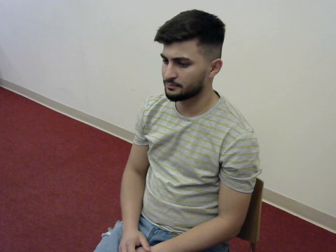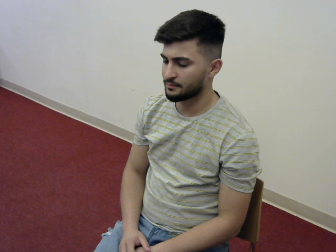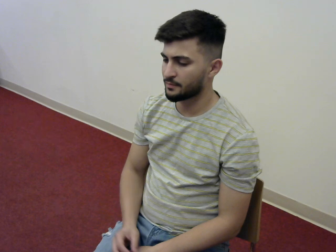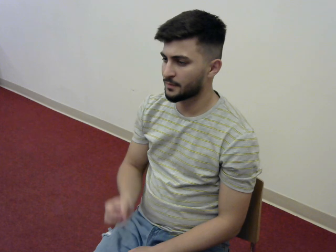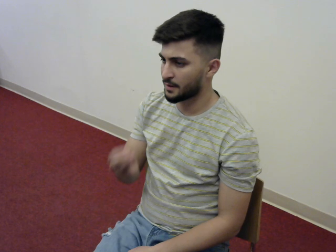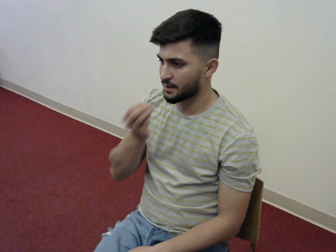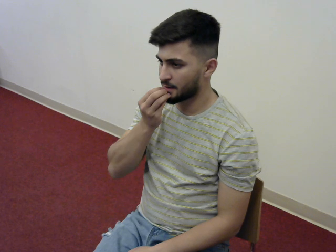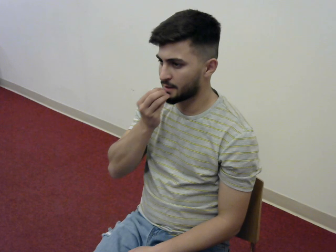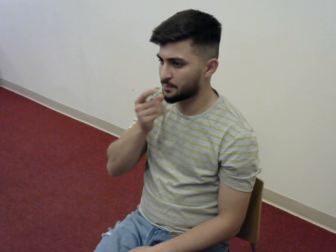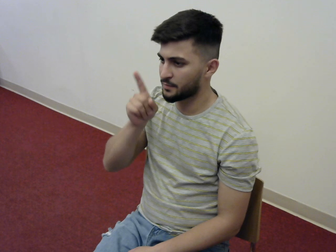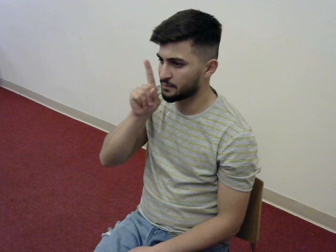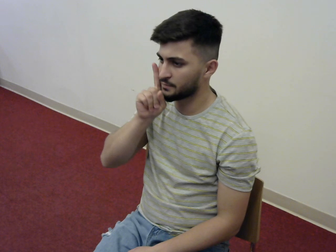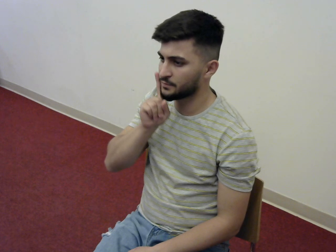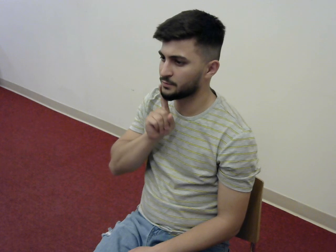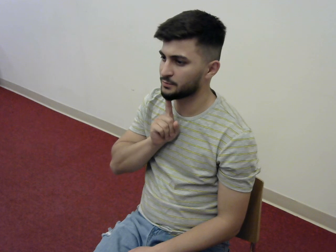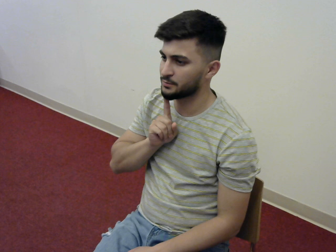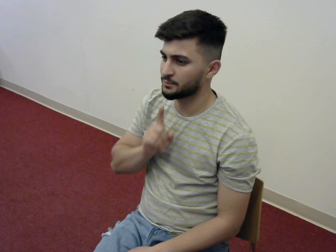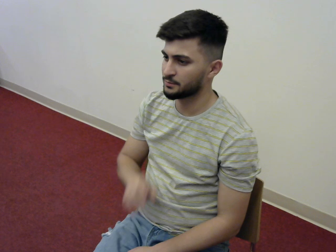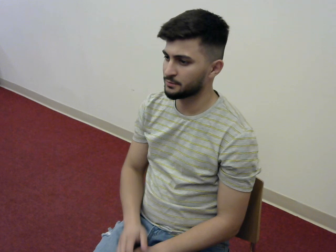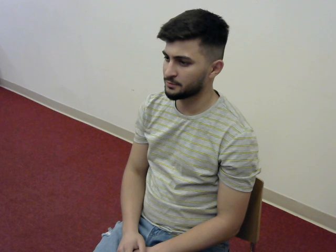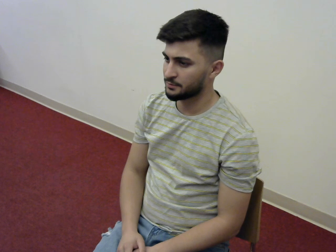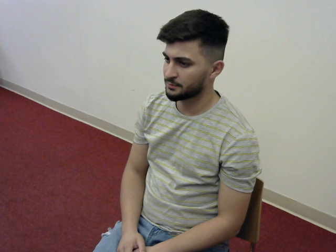Yemək dadlı idi